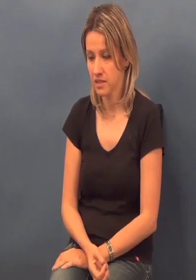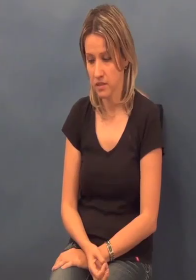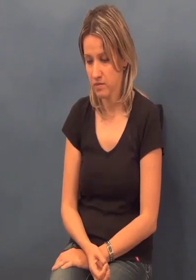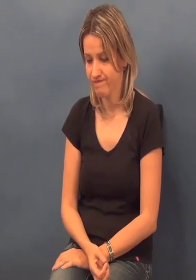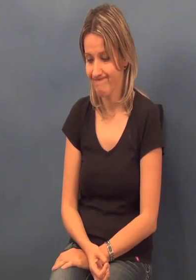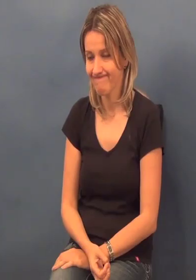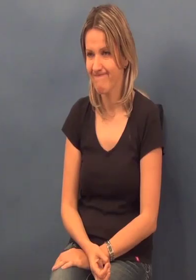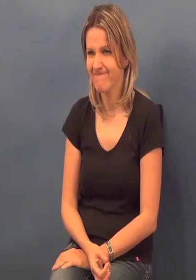Nie.